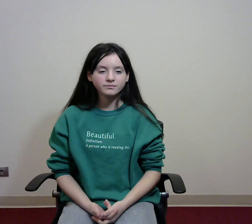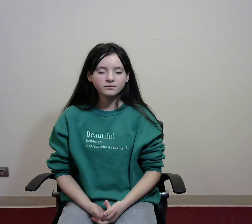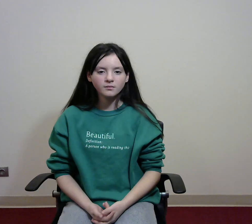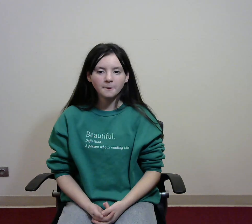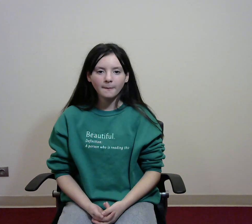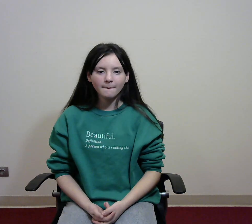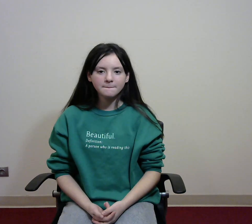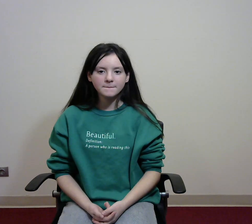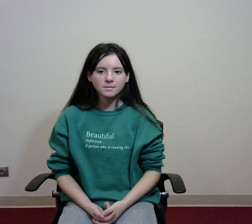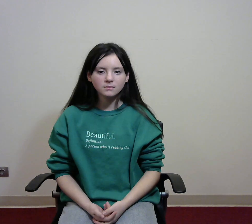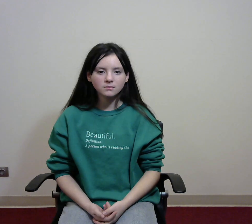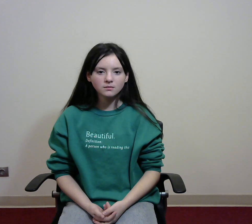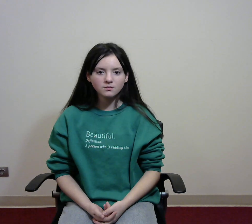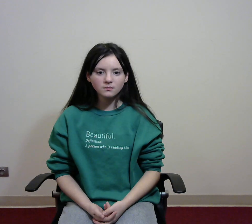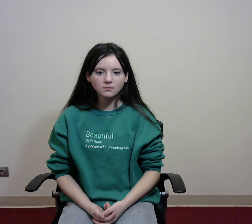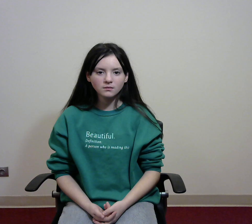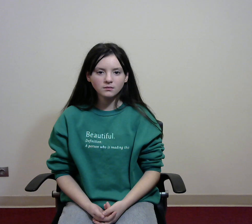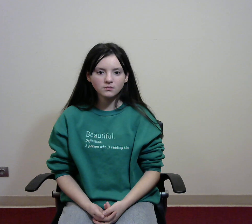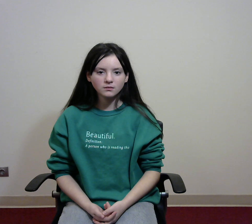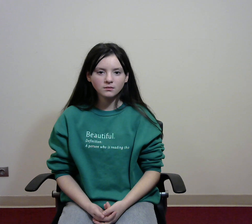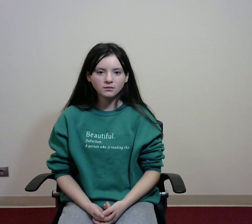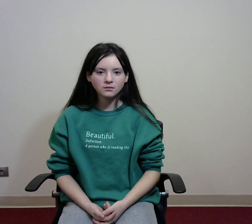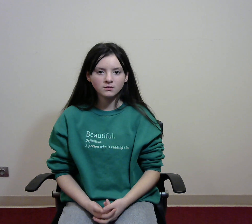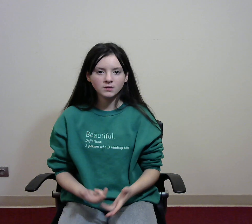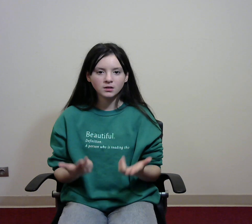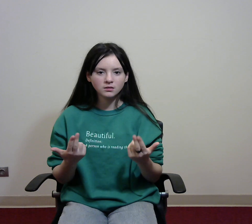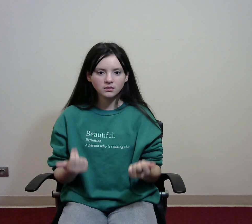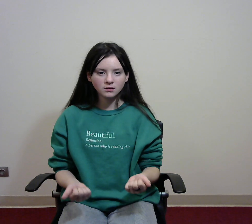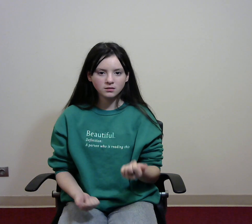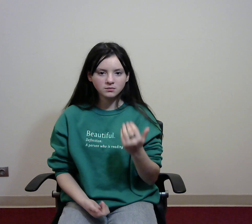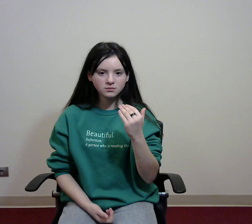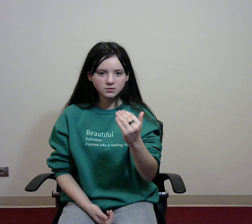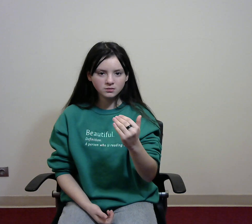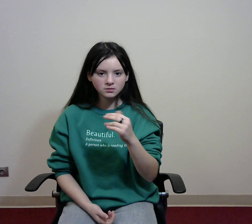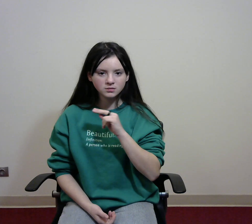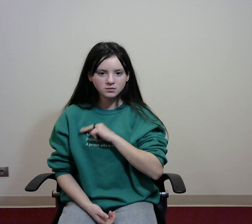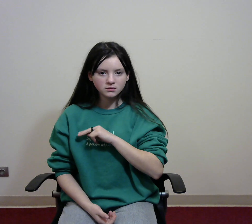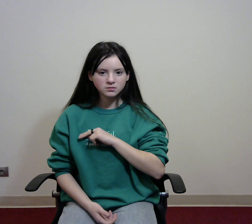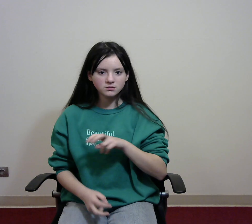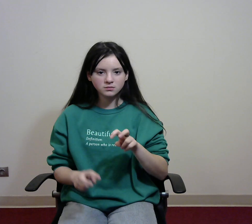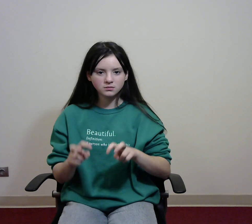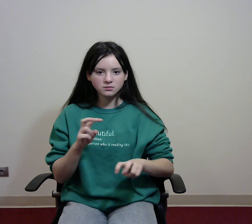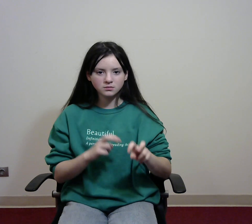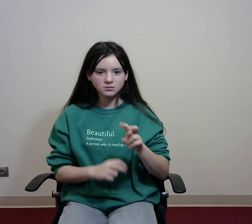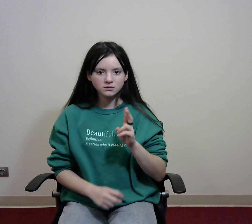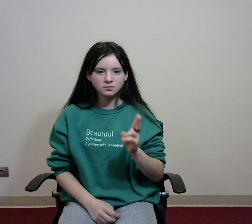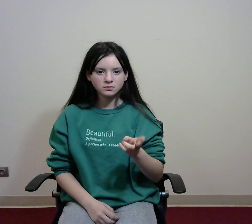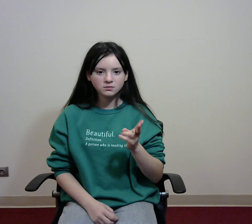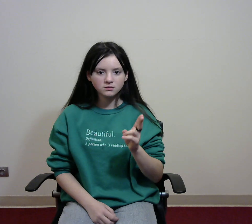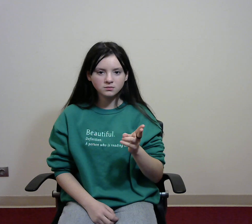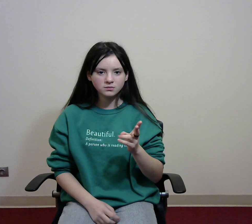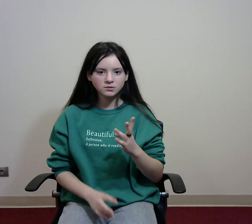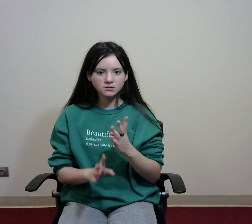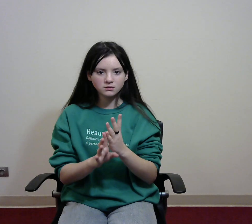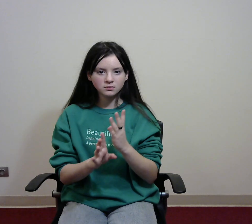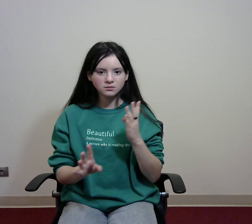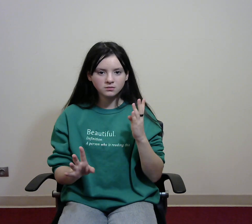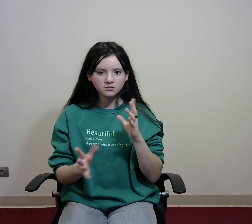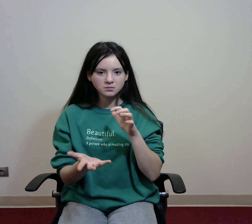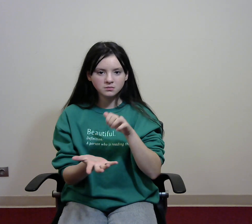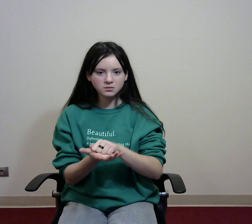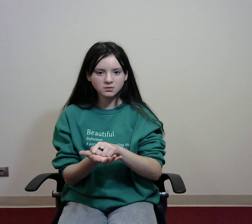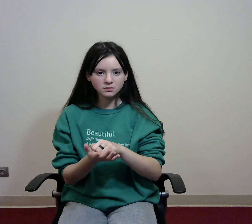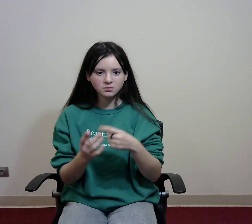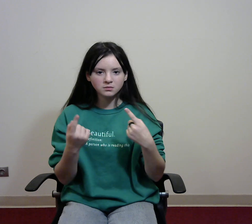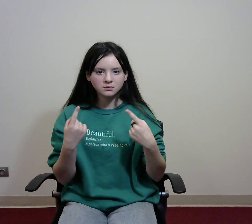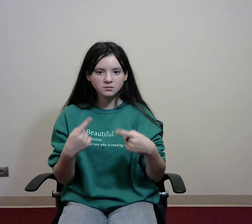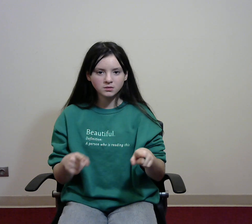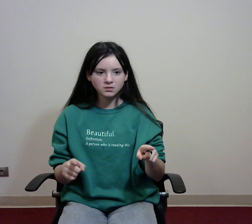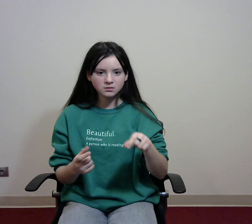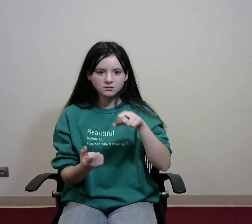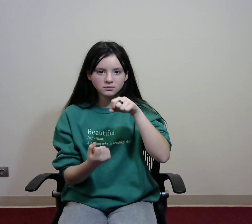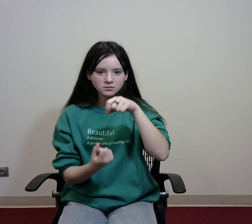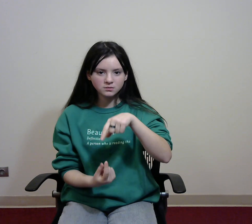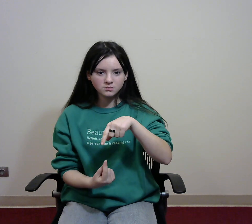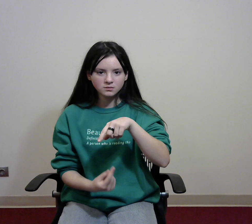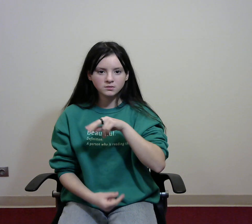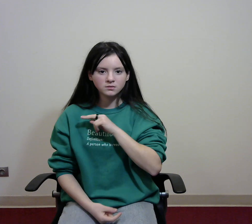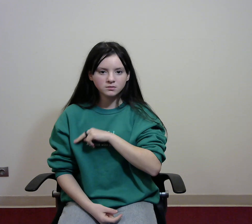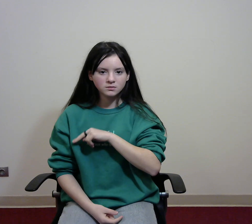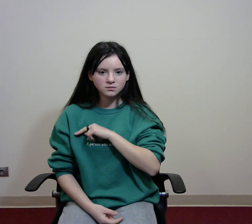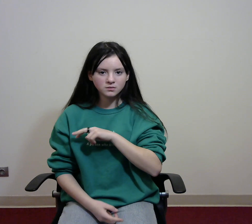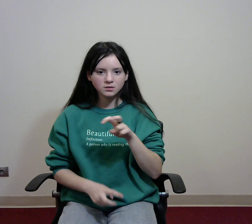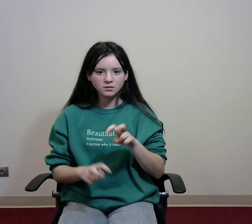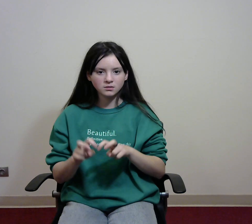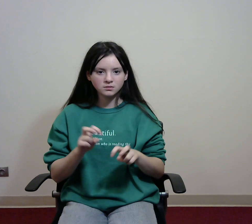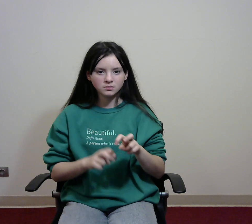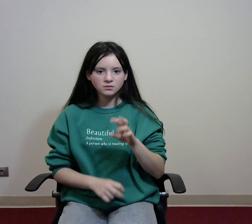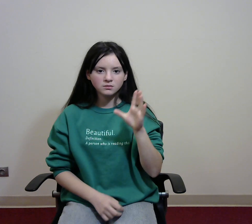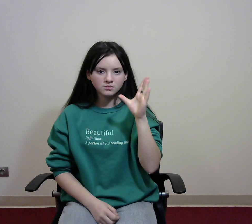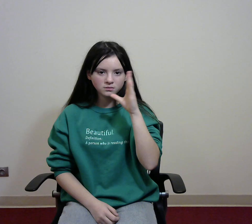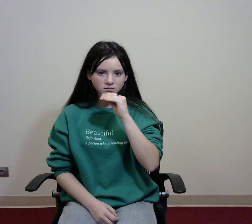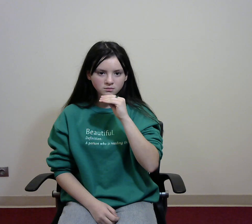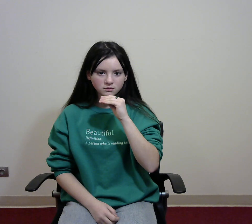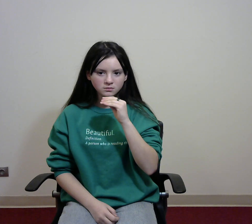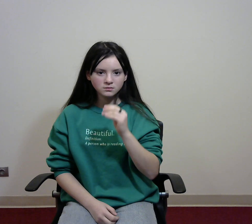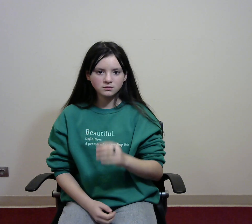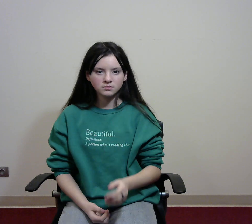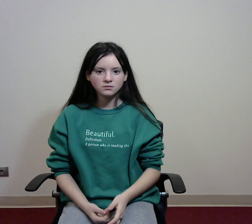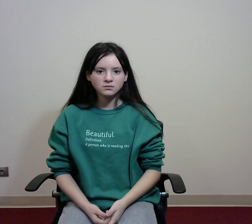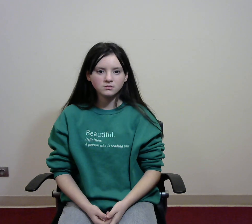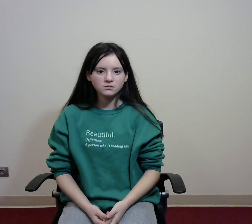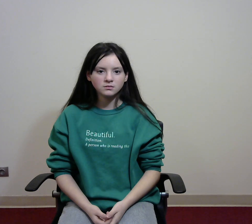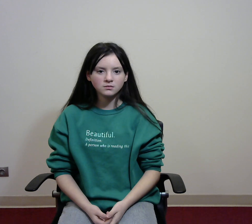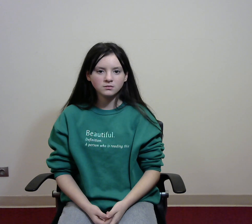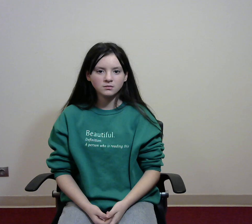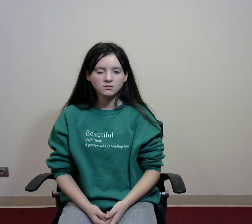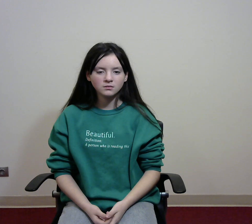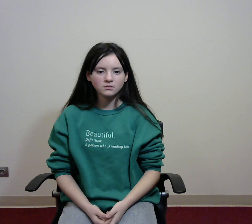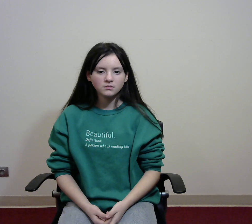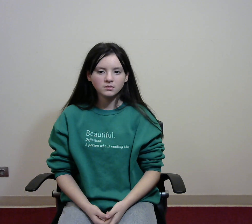Bəli, siz İş axtaran şəxs kimi növbə tutub başqa uyğun işlər axtara bilərsiniz